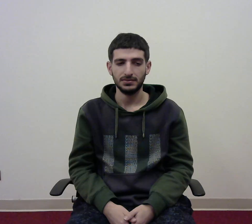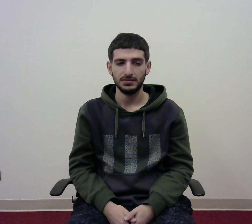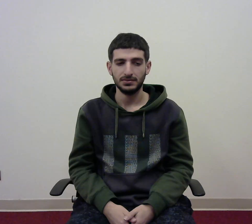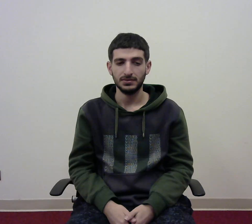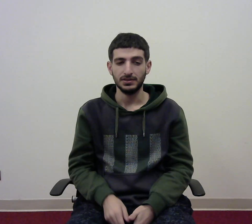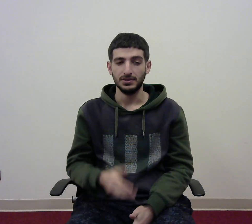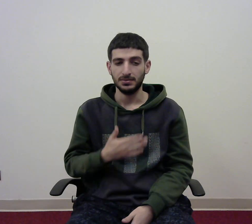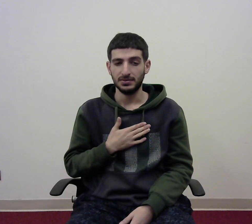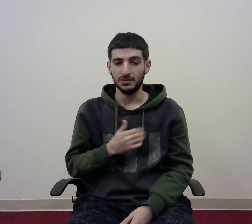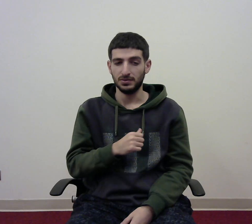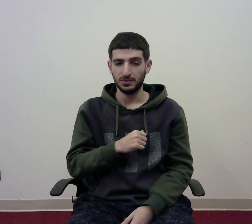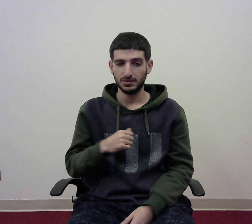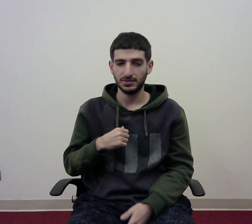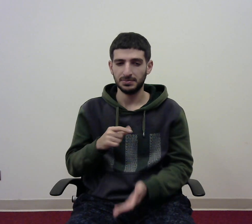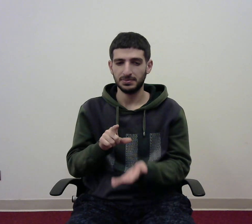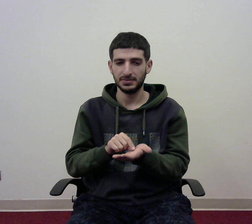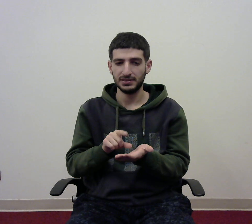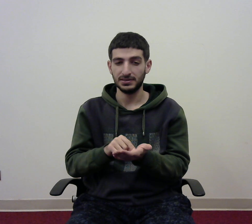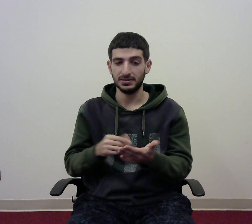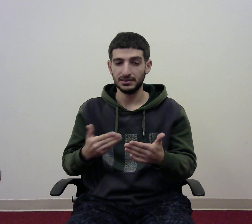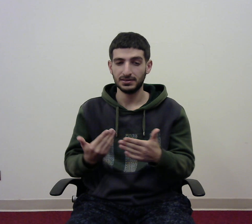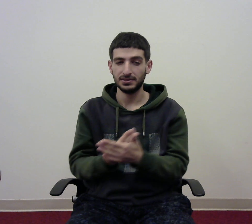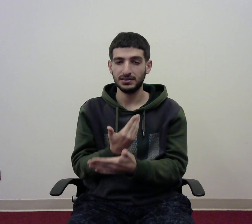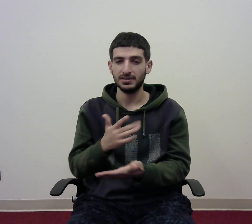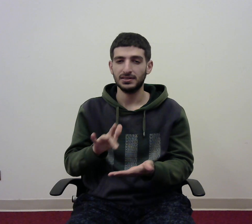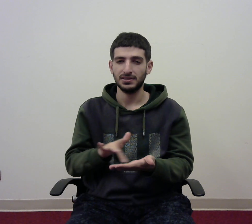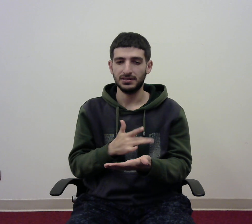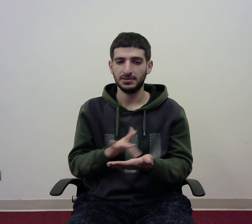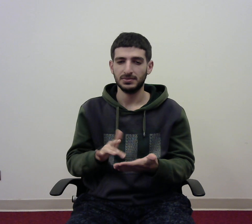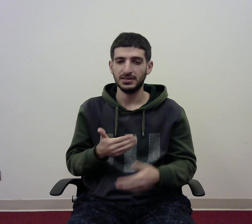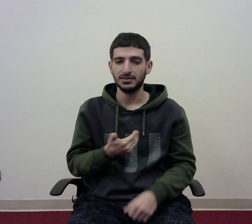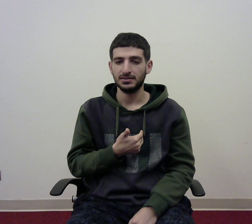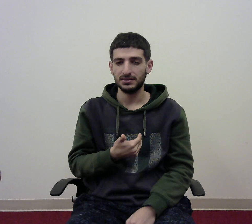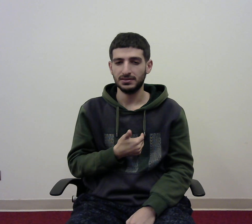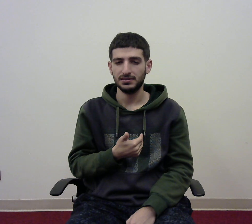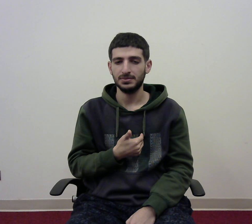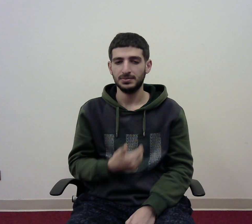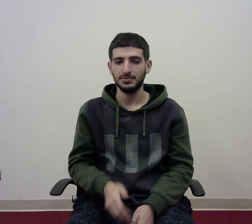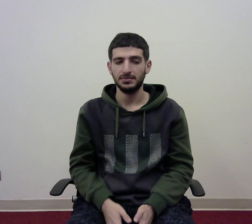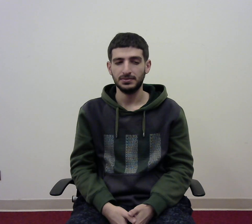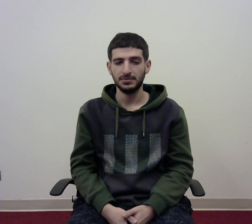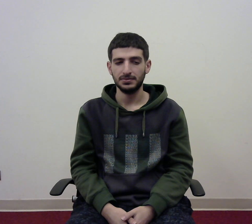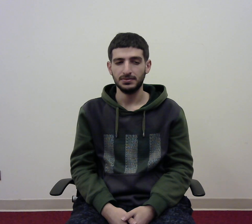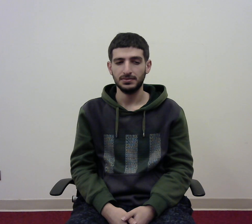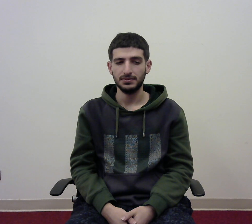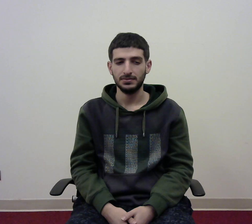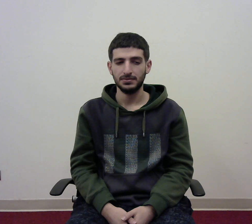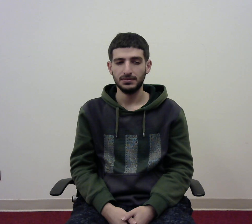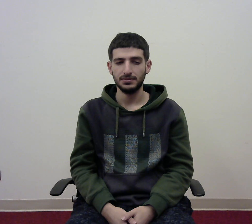Mən öz pensiyamı yenidən hesablatdırmaq istəyirəm